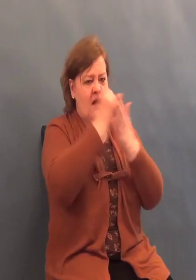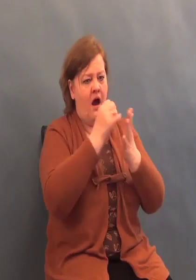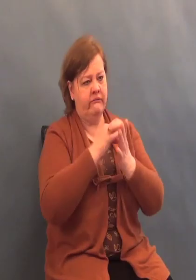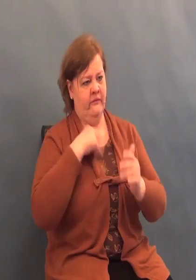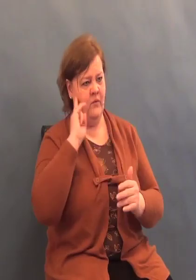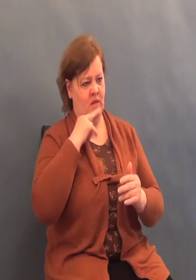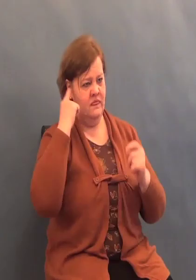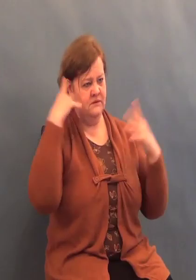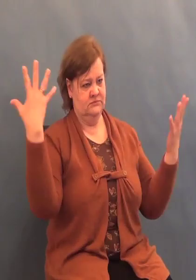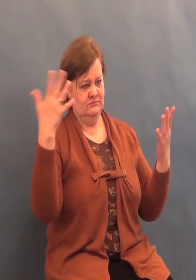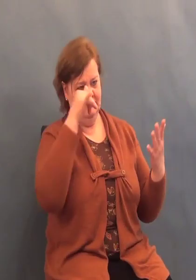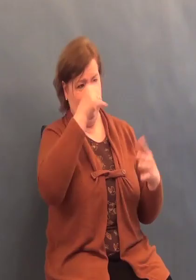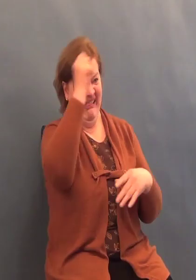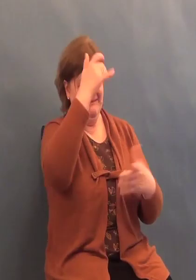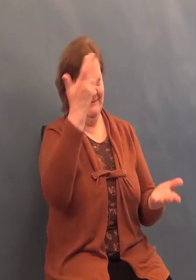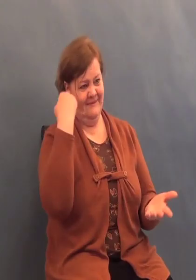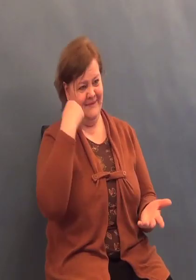On odpowiada: "Ja jestem głuchy, nic nie słyszałem. Nie mogłem usłyszeć walenia w drzwi, bo jestem głuchy".